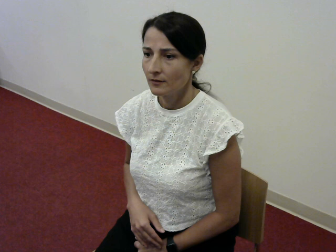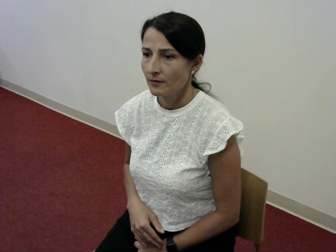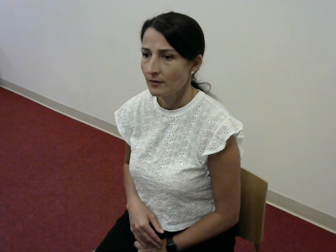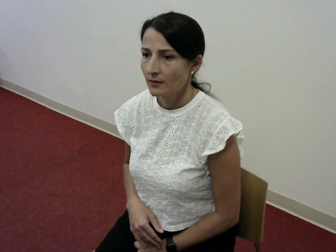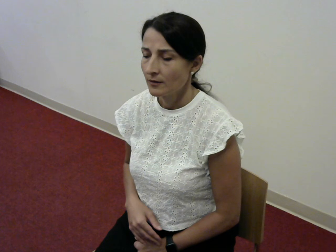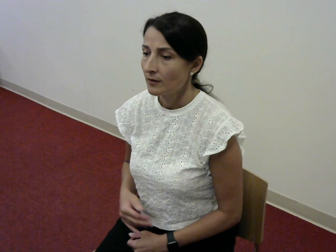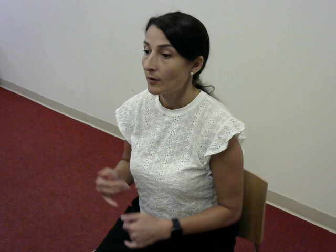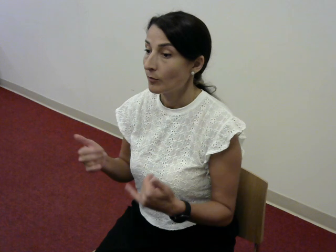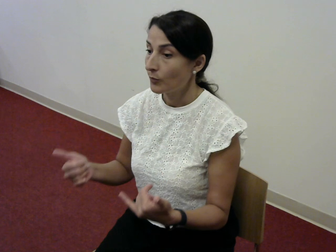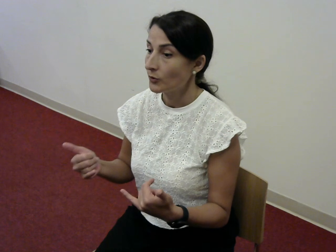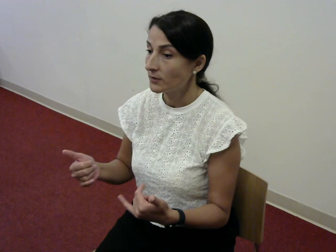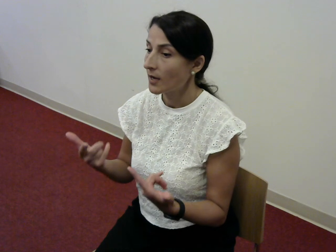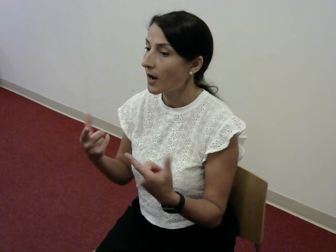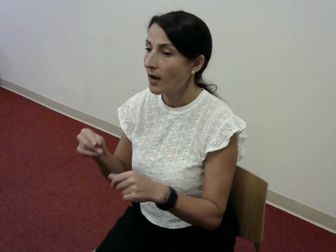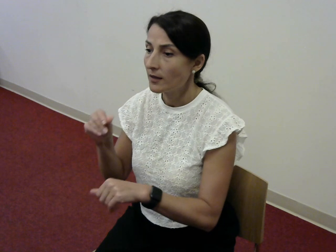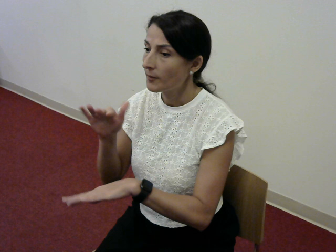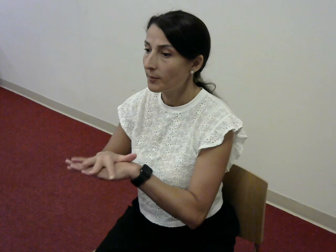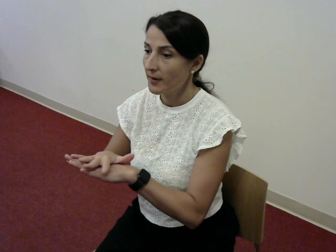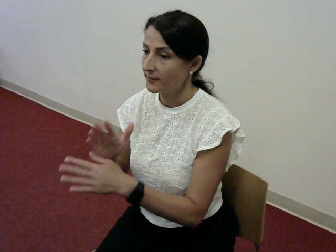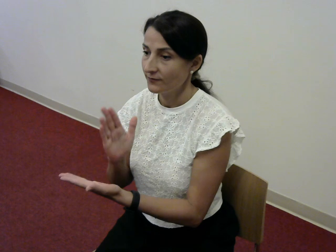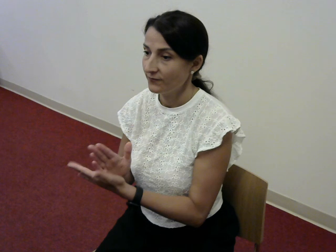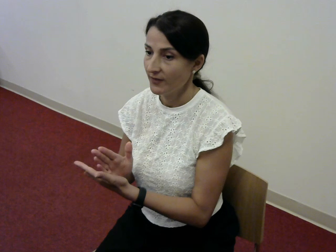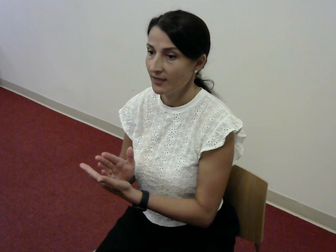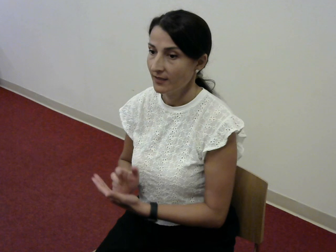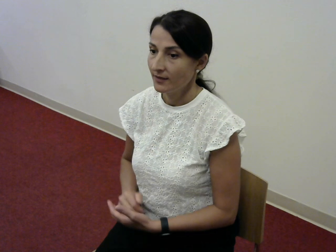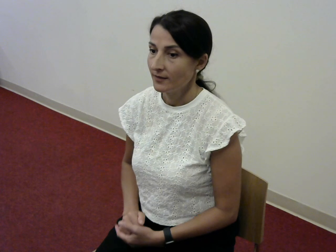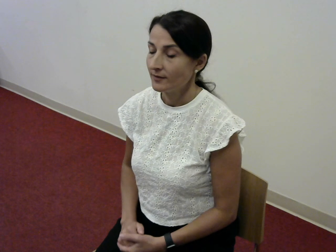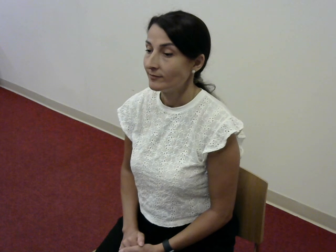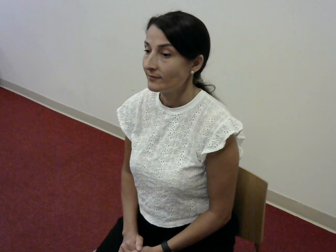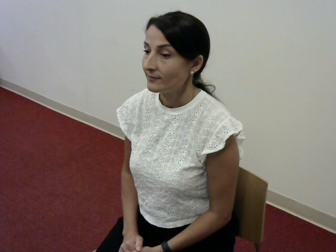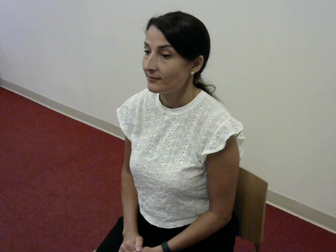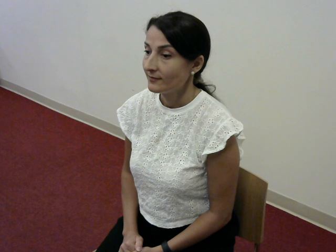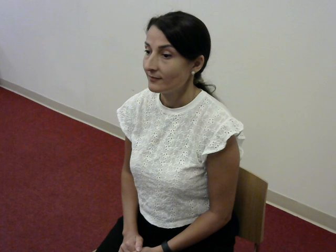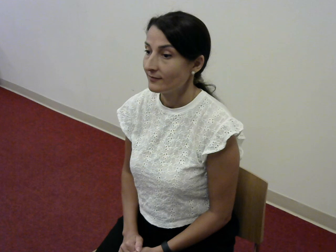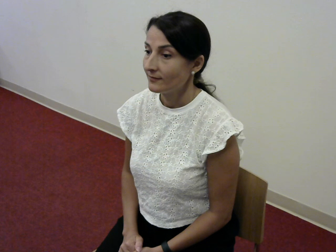Burda harda bank var?